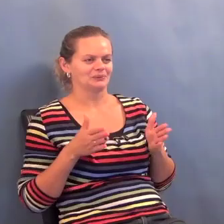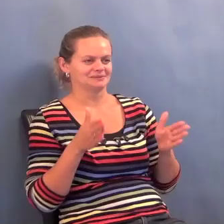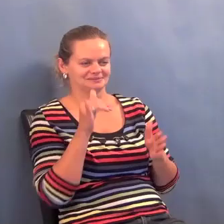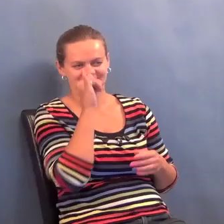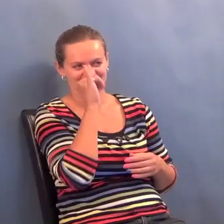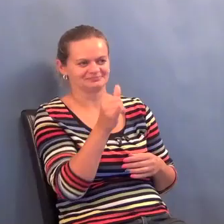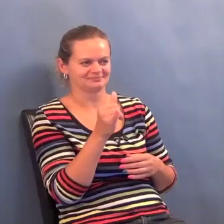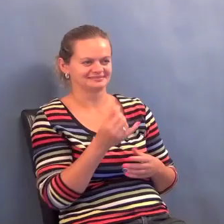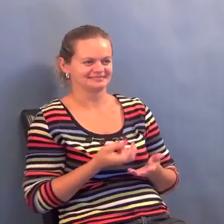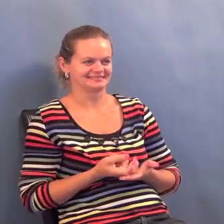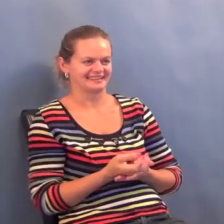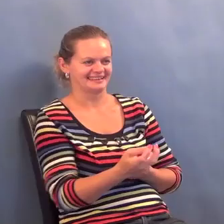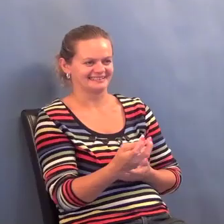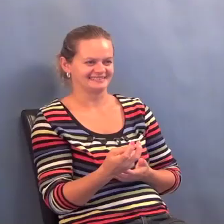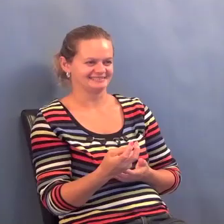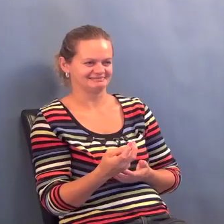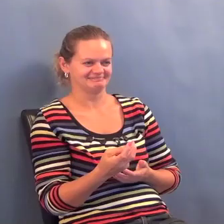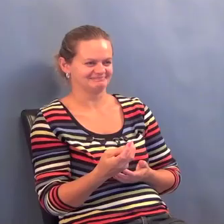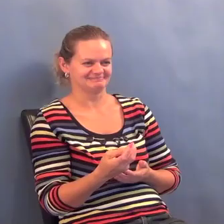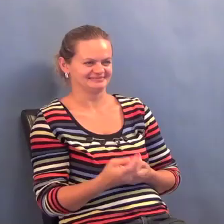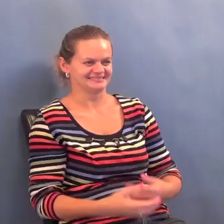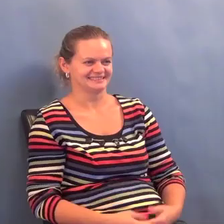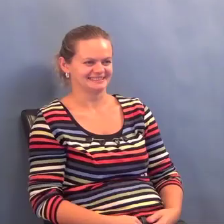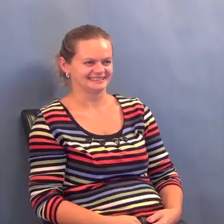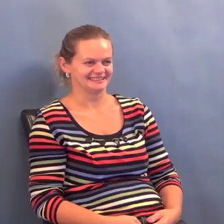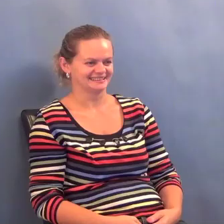Na ulicy nie można używać sanek.